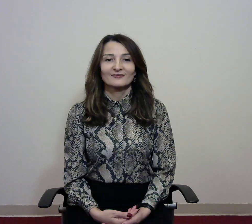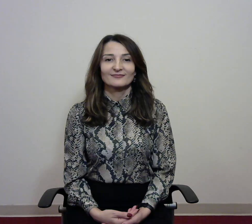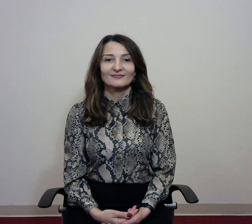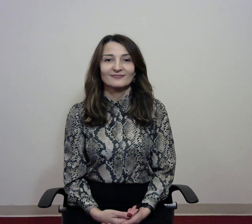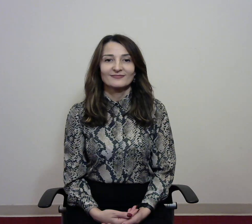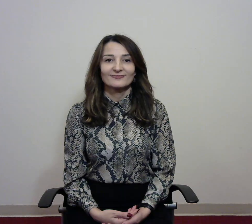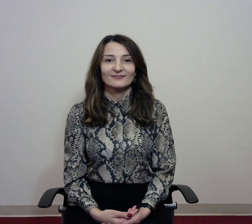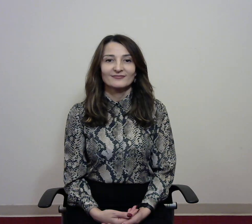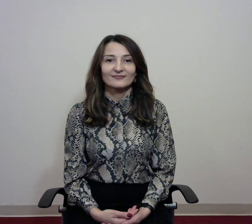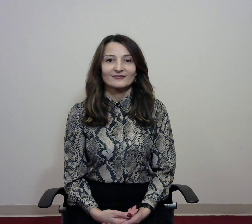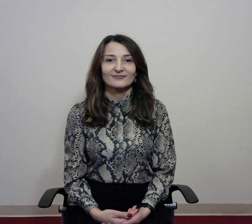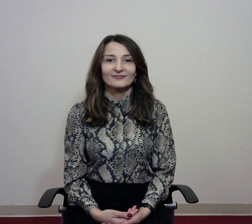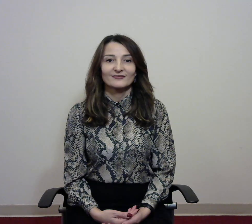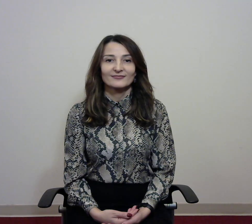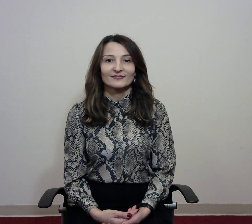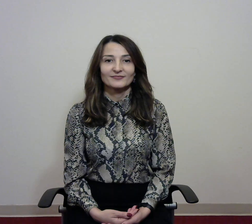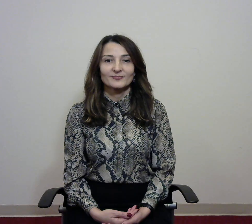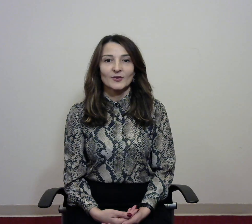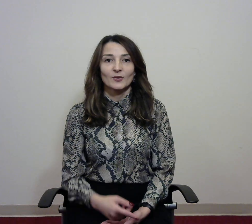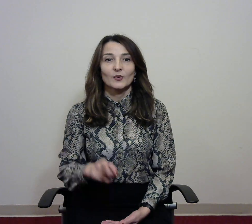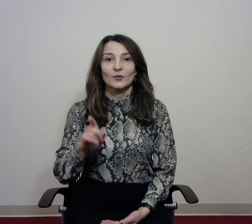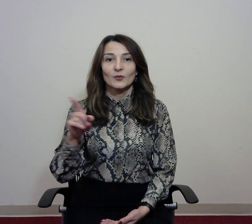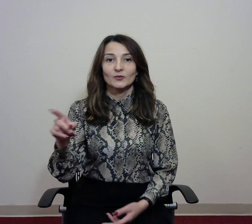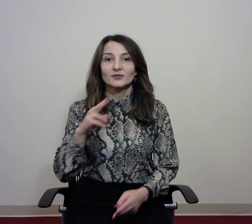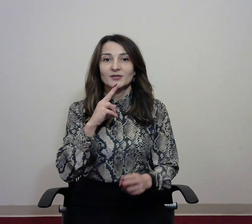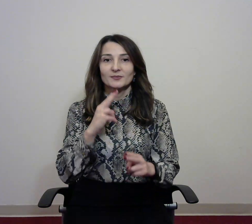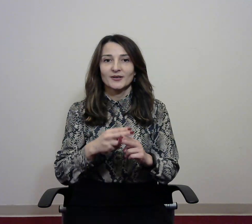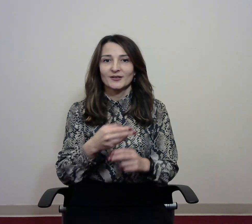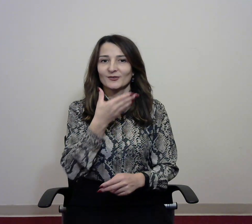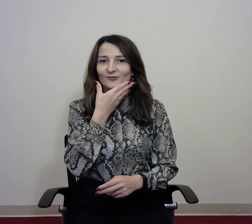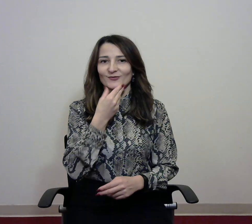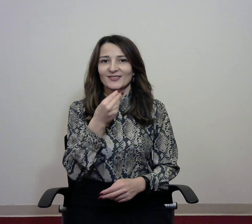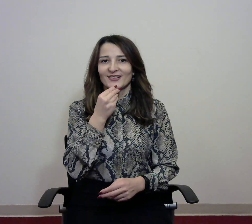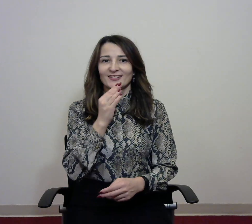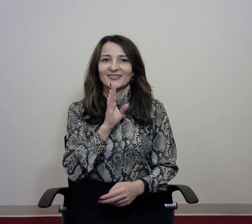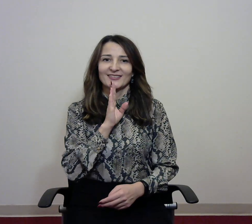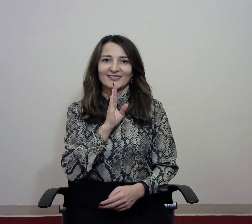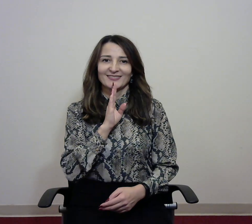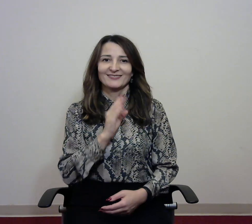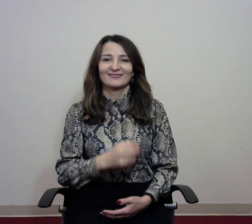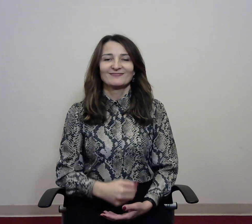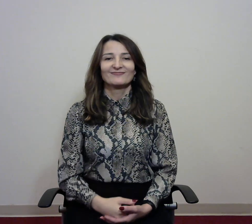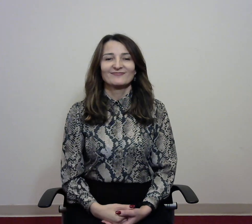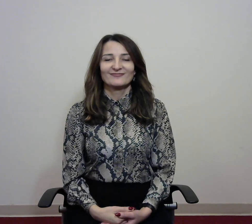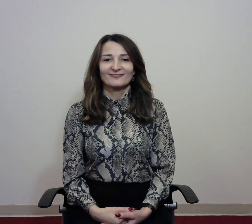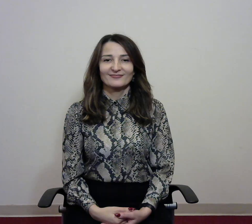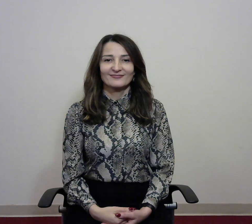Onun bacısı gözəl qızdır